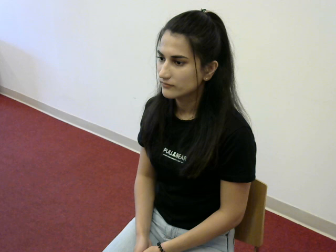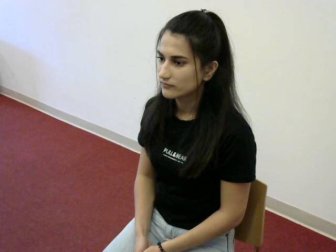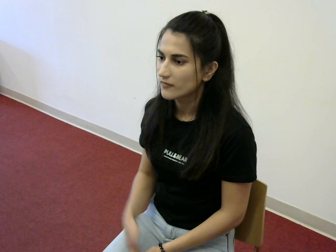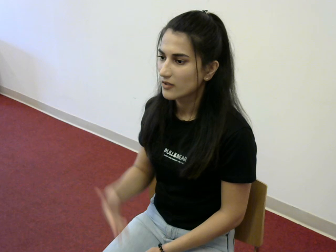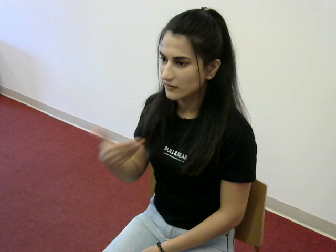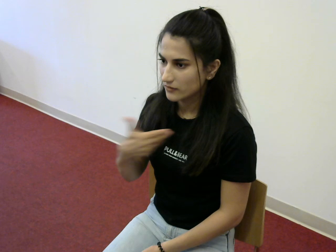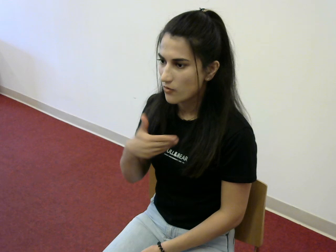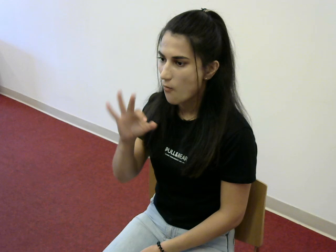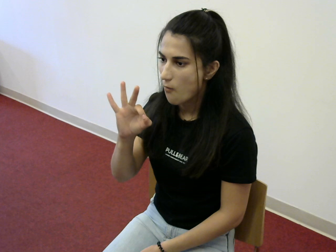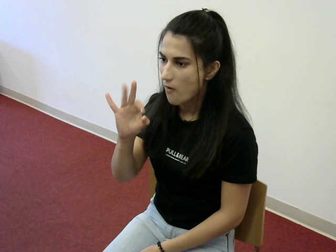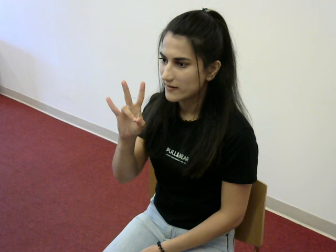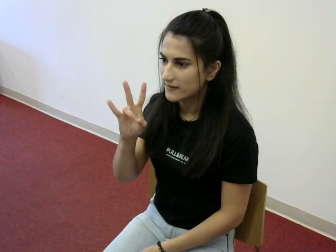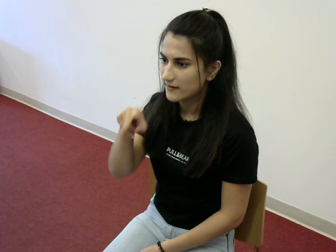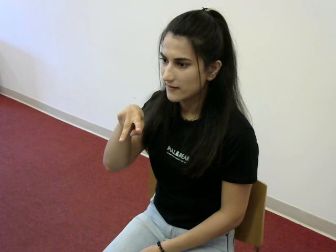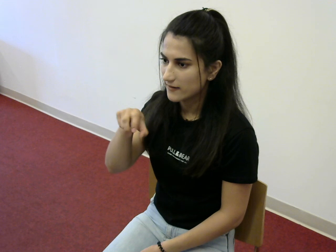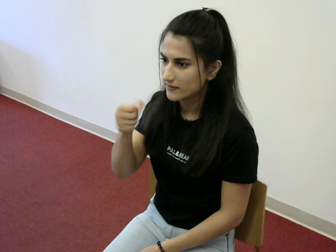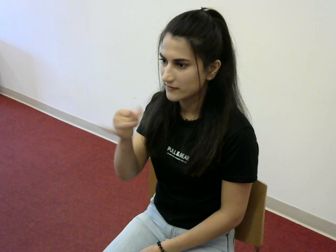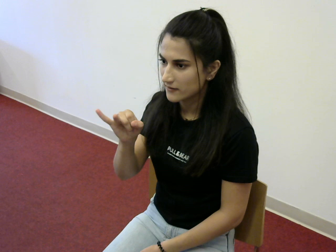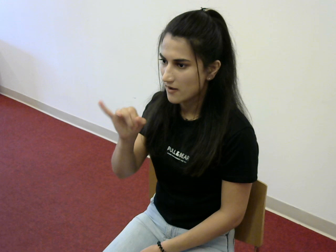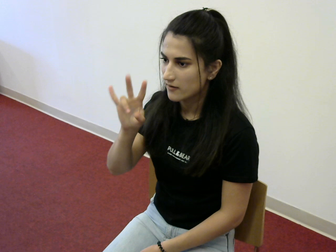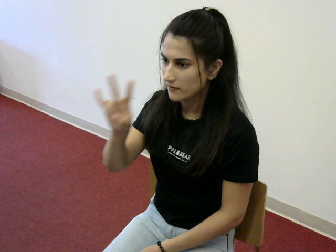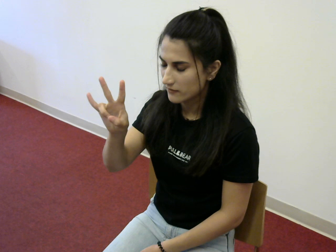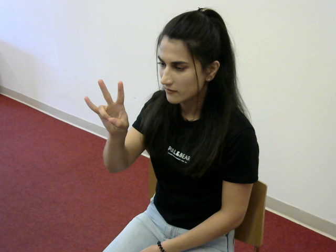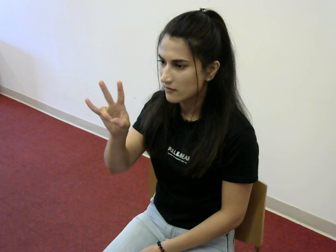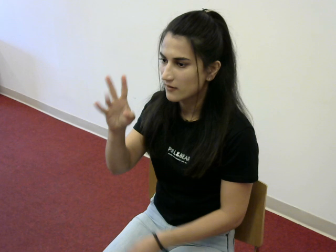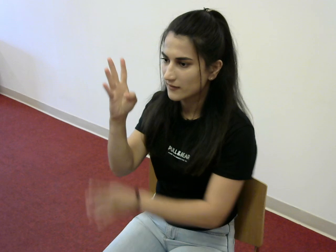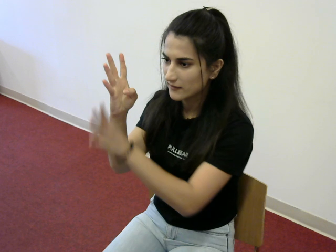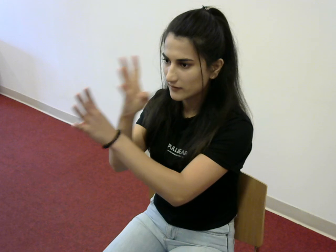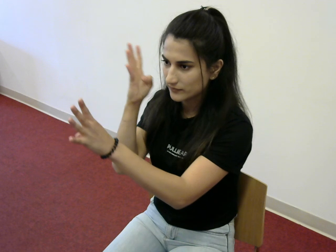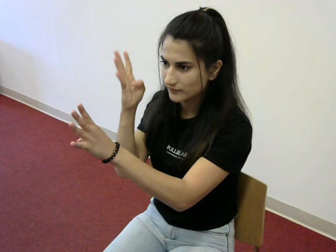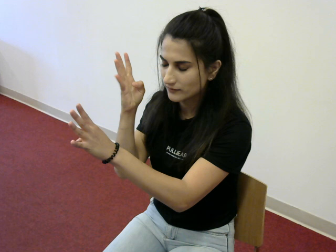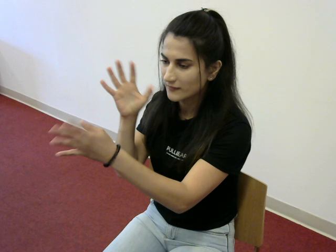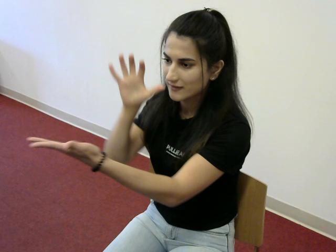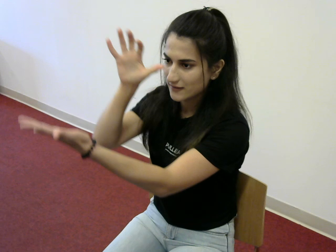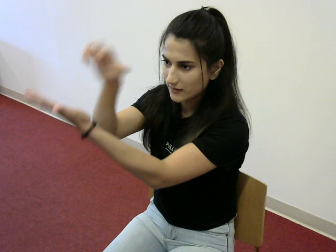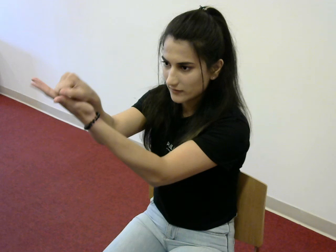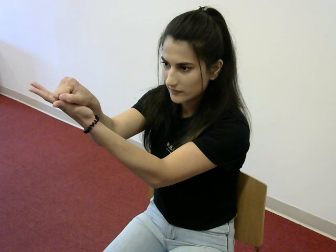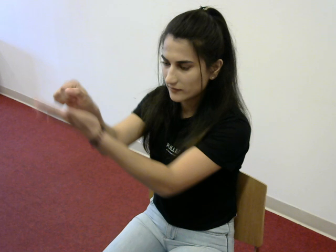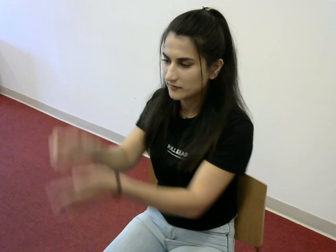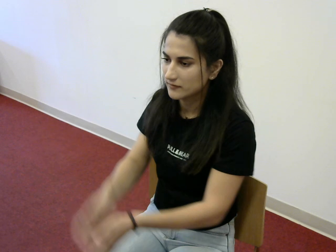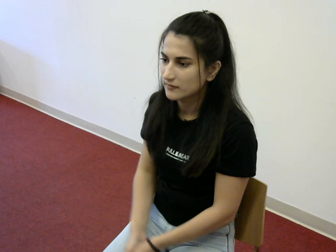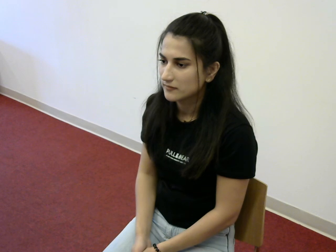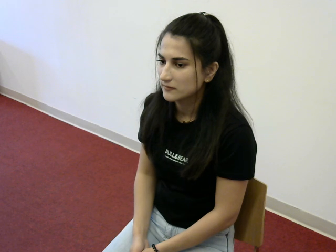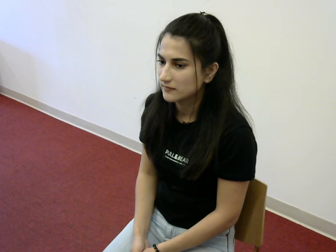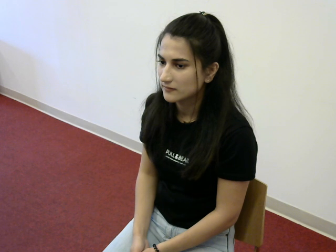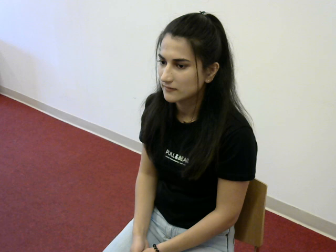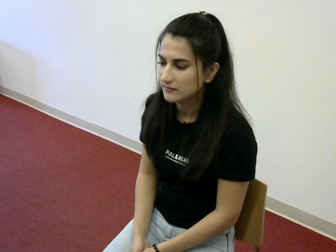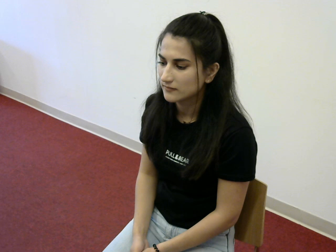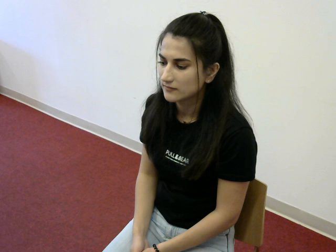Mən onlayn növbə götürmüşəm